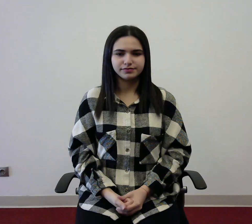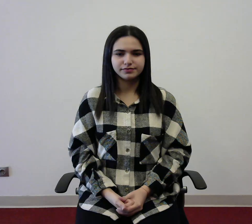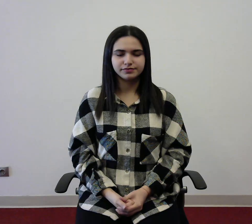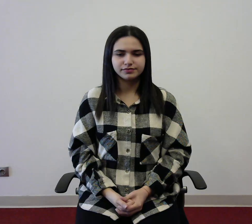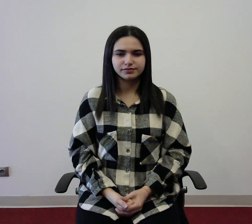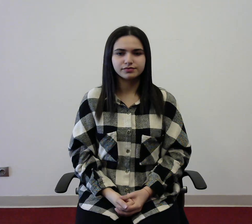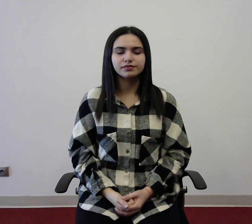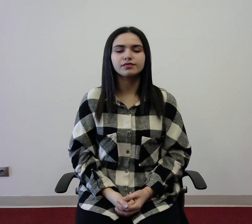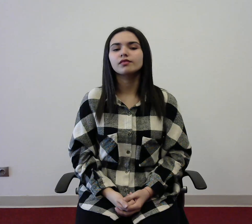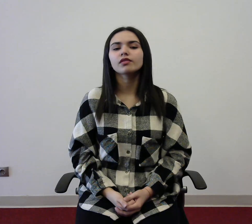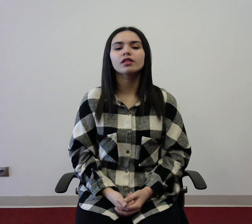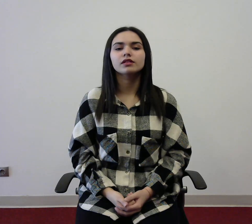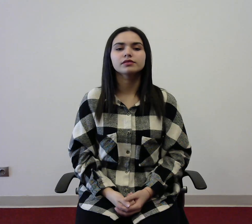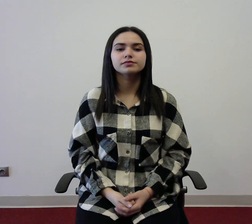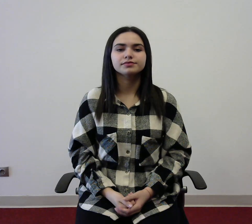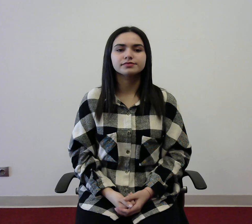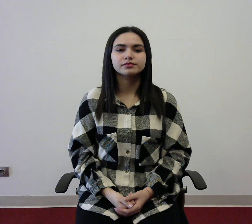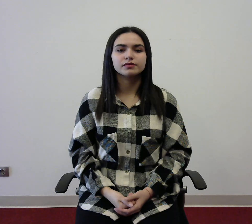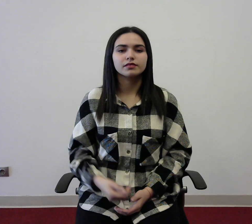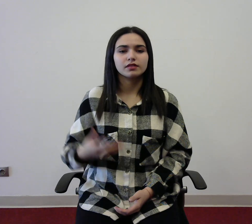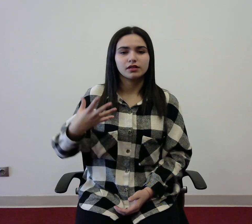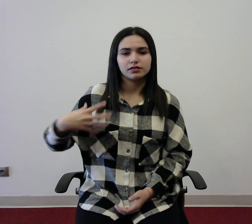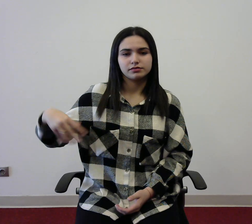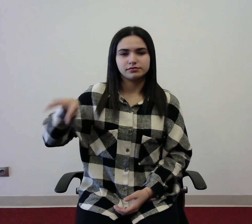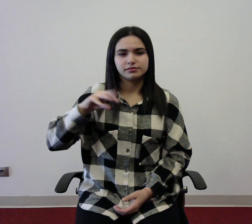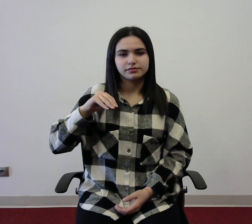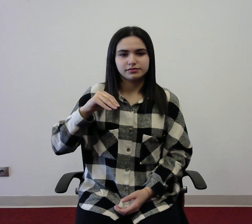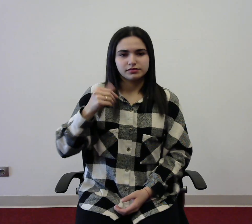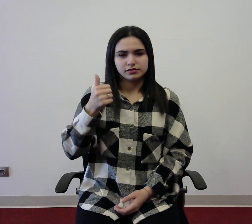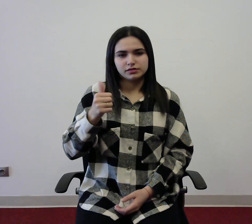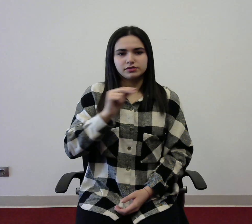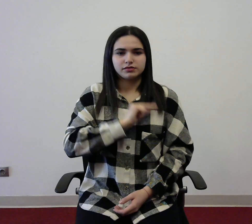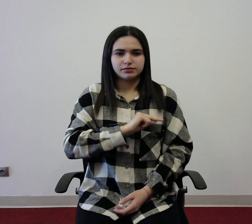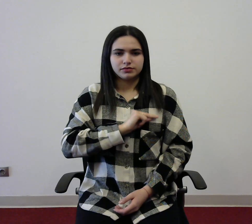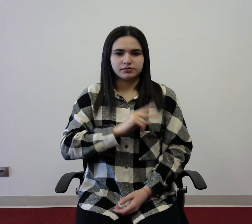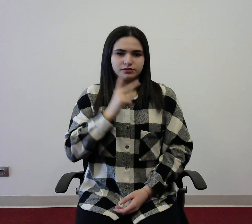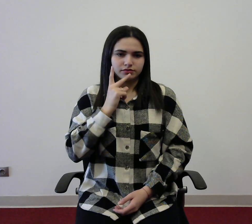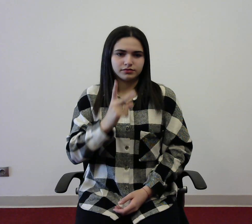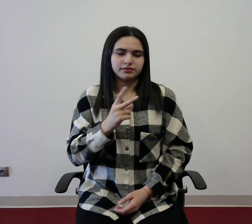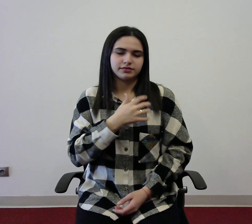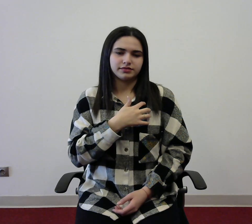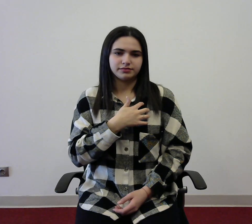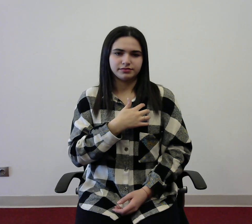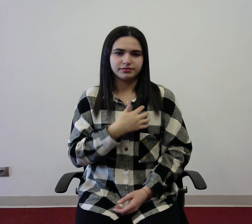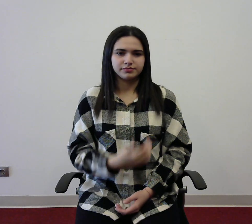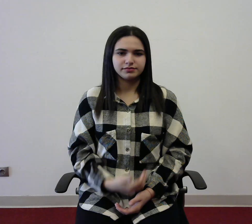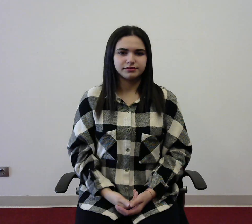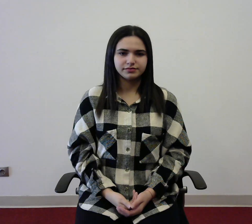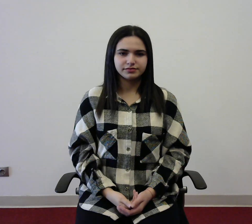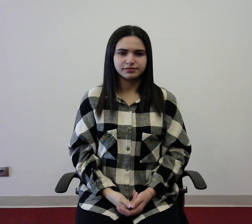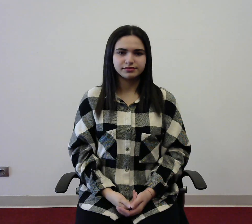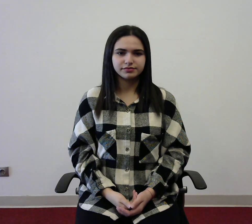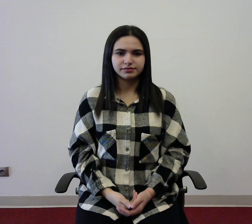Hamı yaxşı işlər görmək istəyir